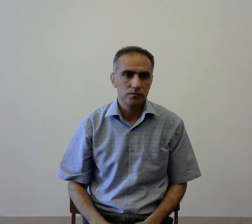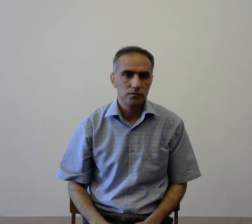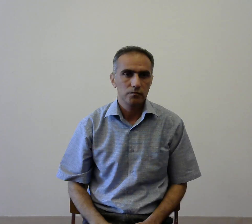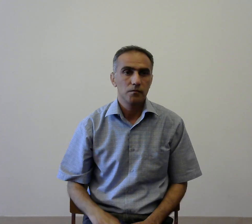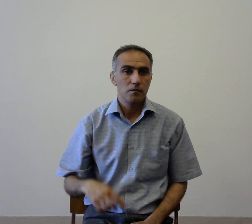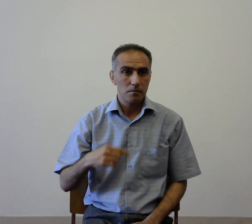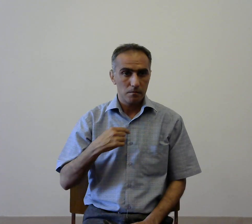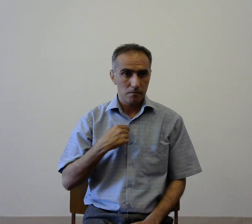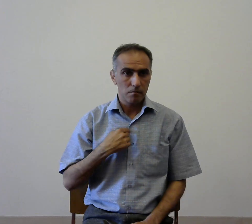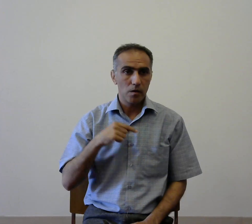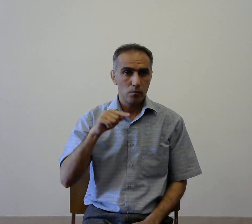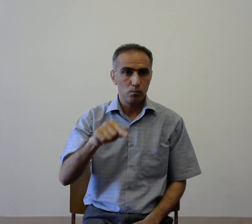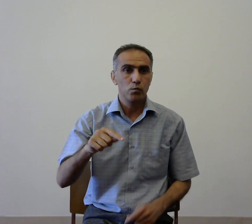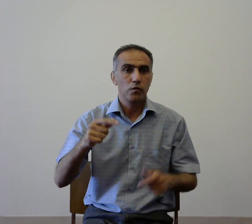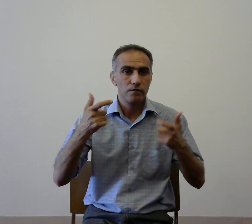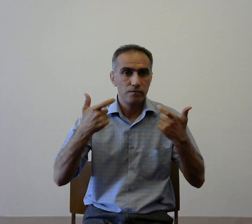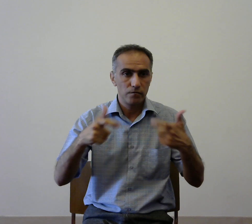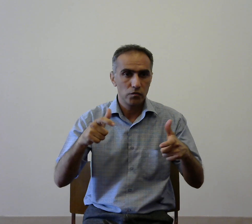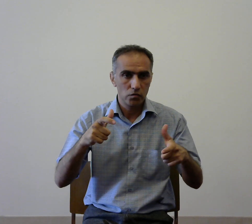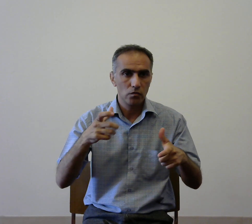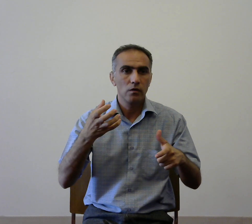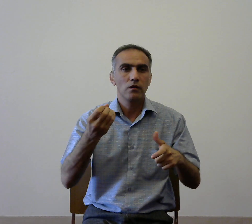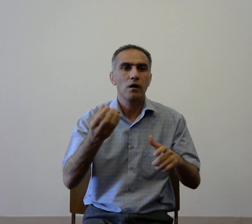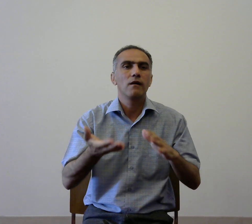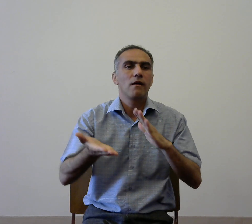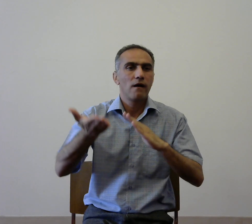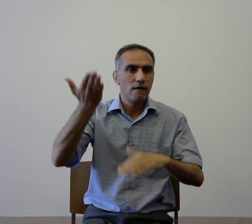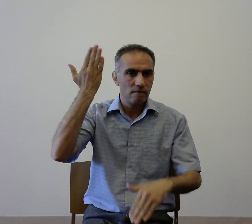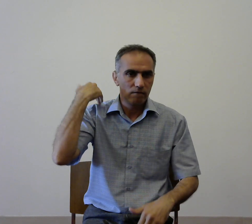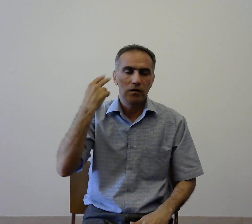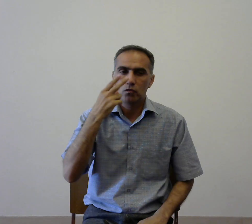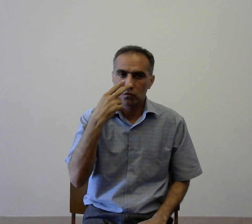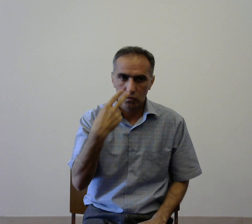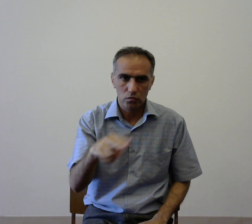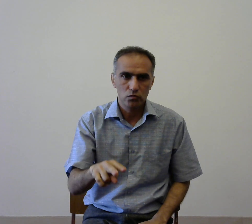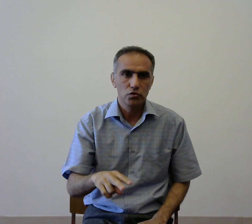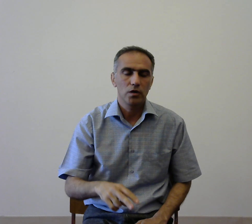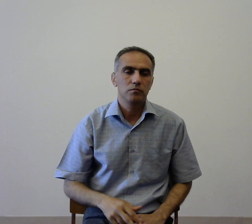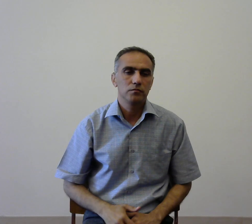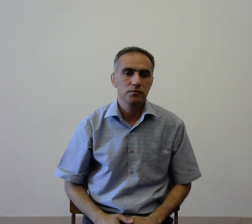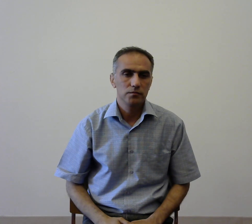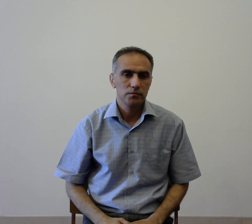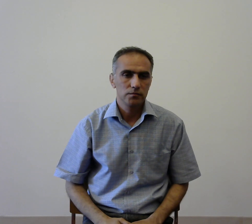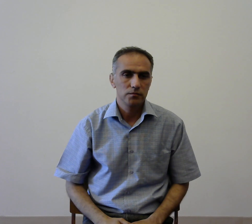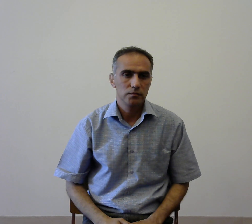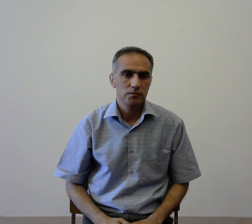Mən bu videonu daha əvvəl görmüşəm